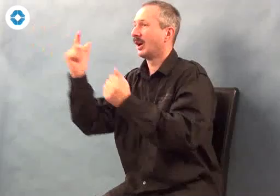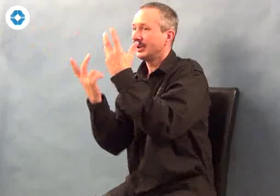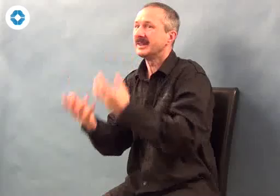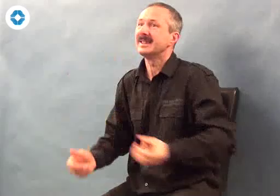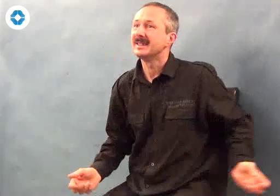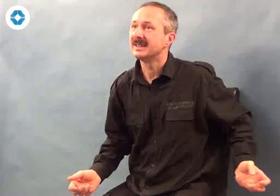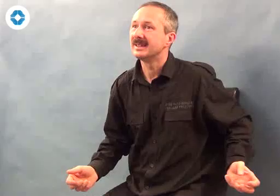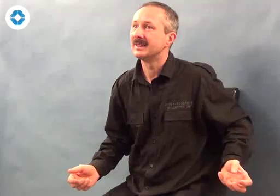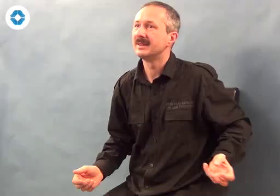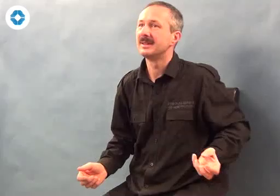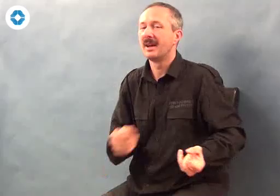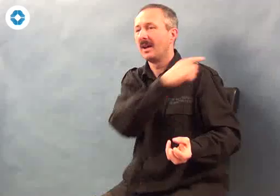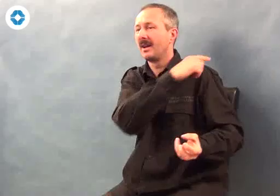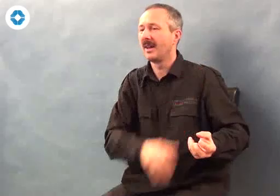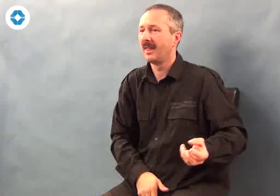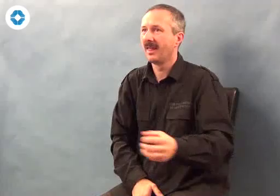Bierze zamach ręką, ale czuje, że dotknął kogoś kto stoi za nim.